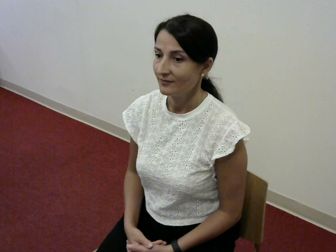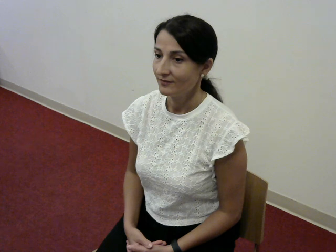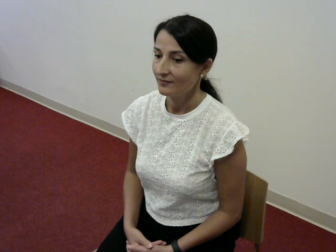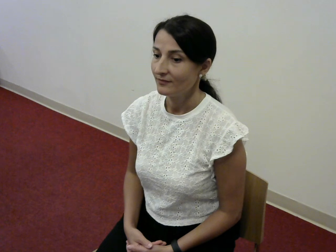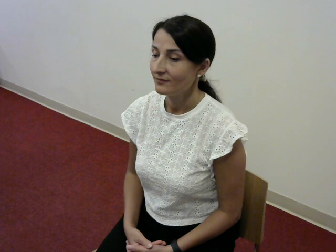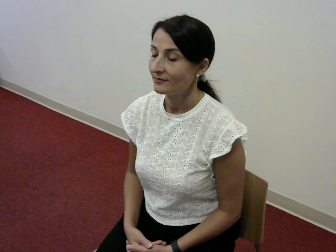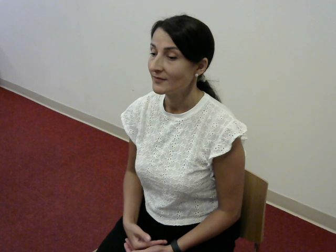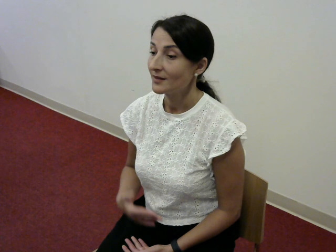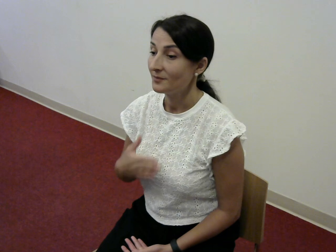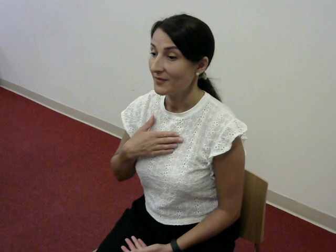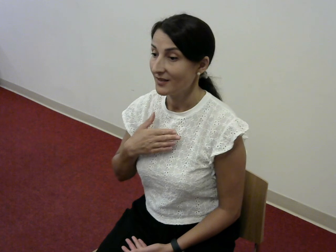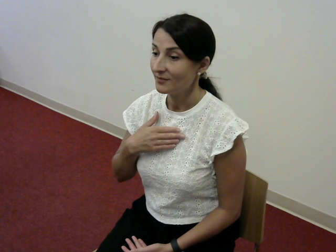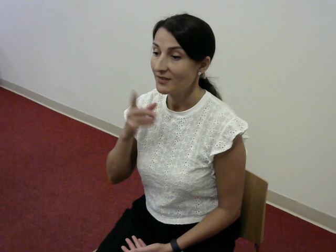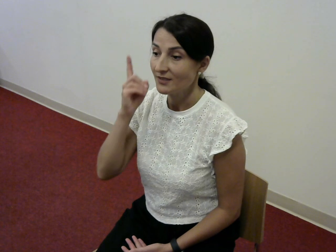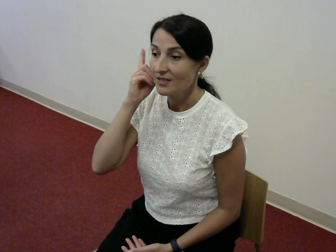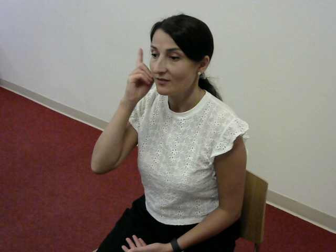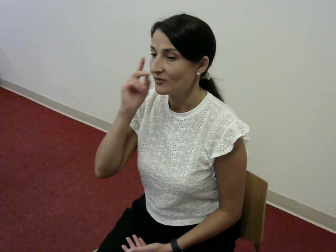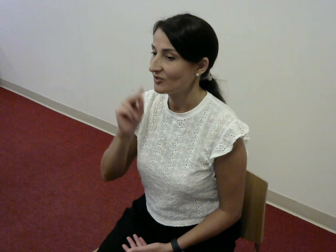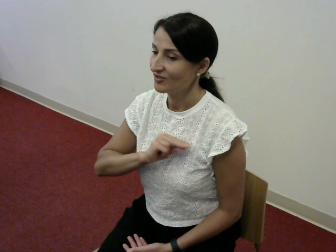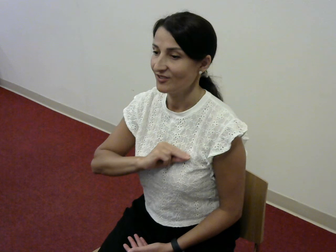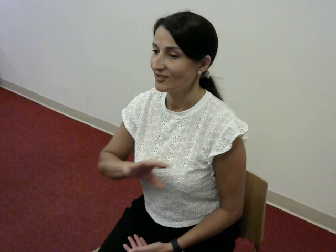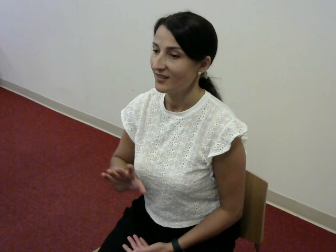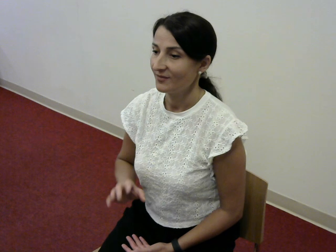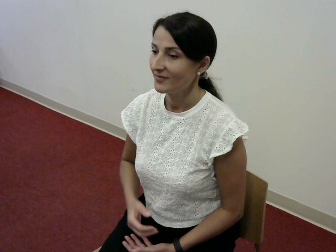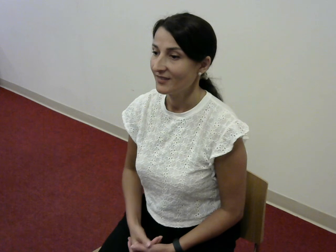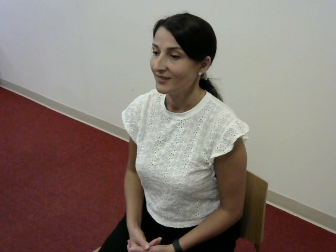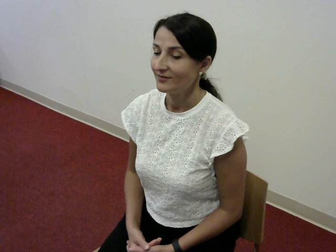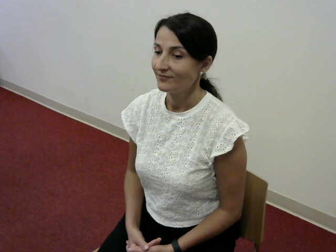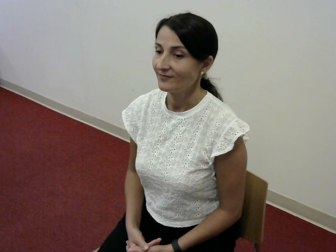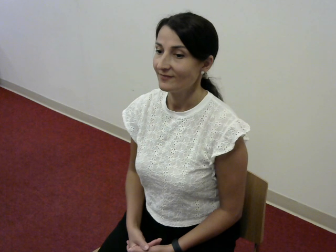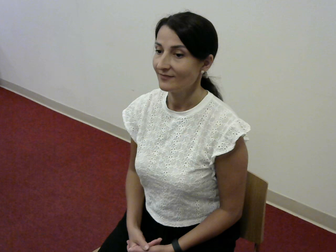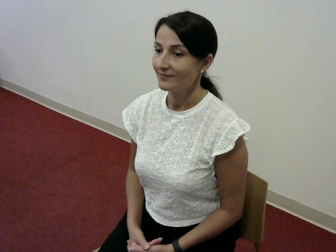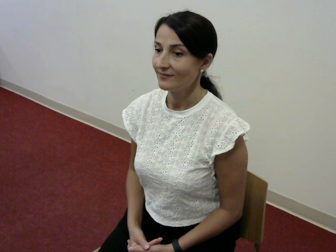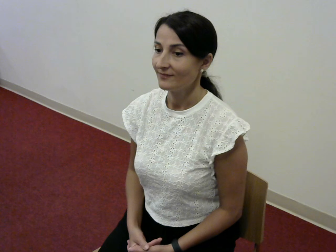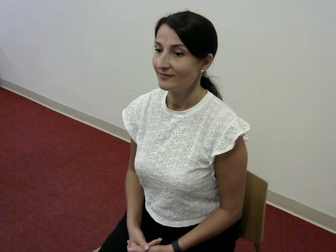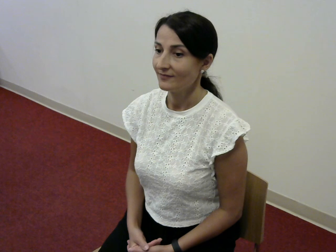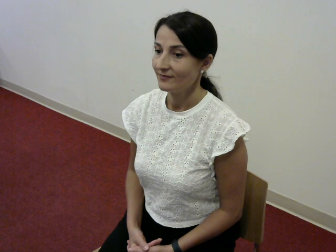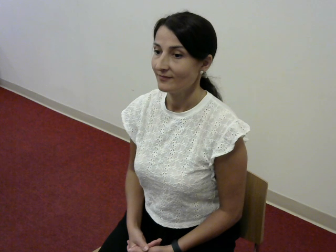Mənim telefonum özümdə deyil